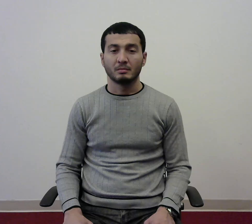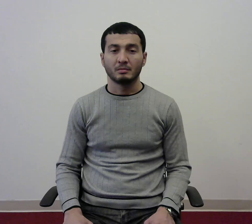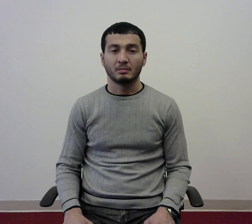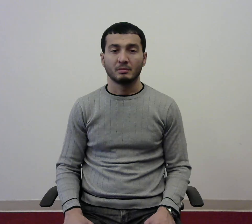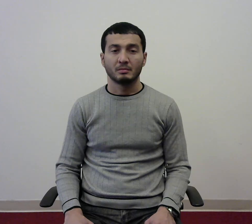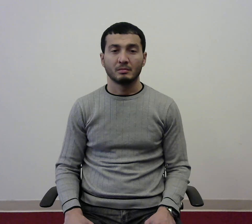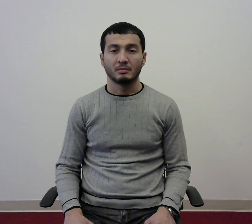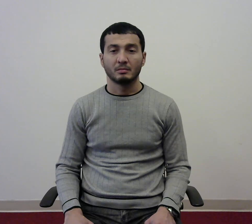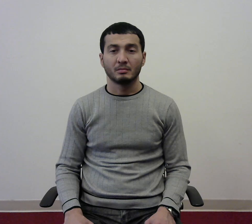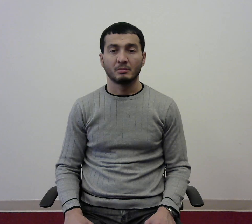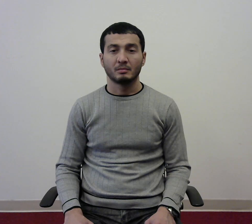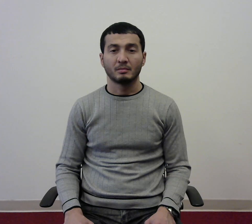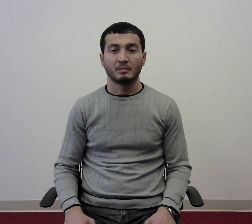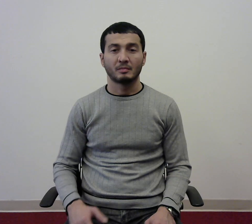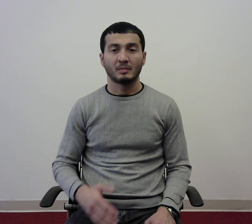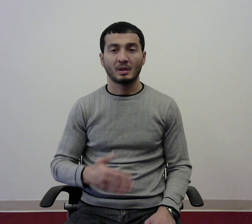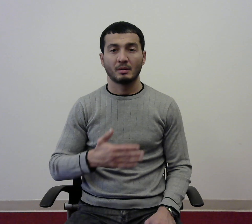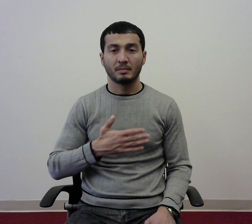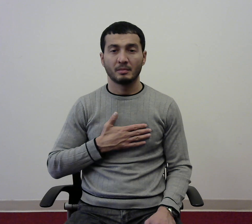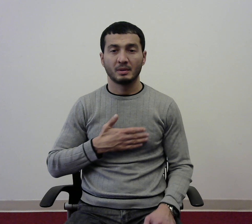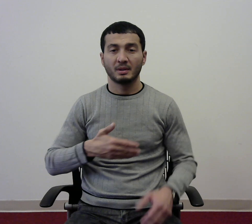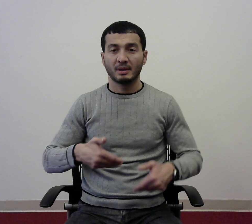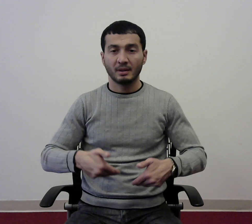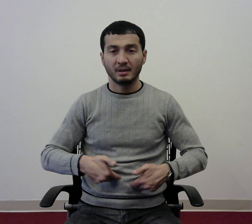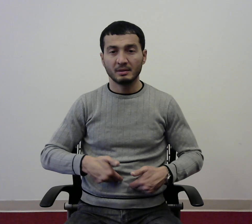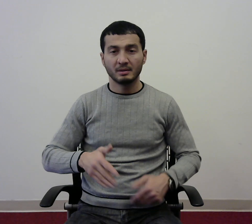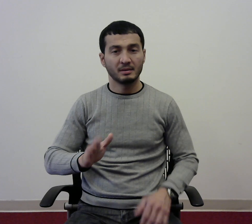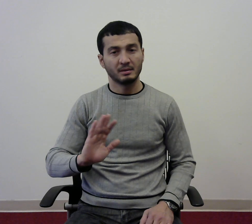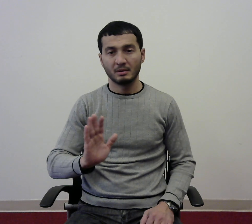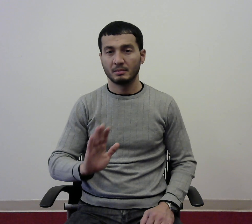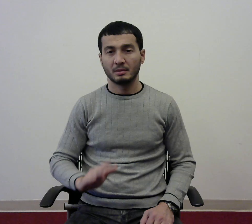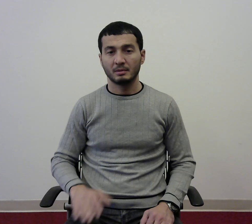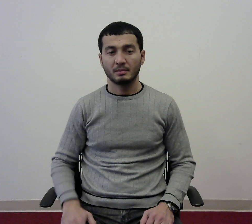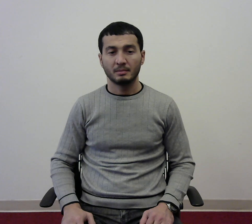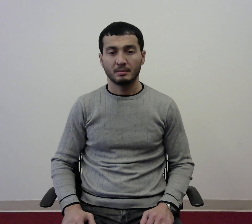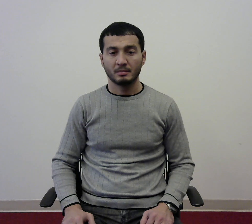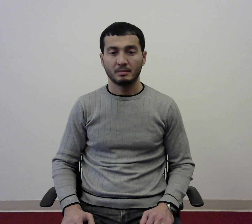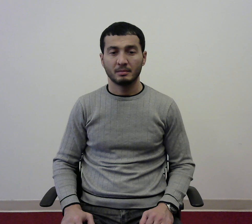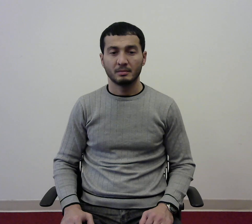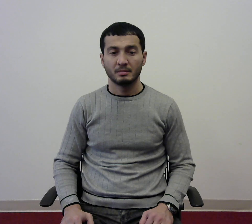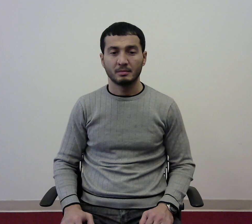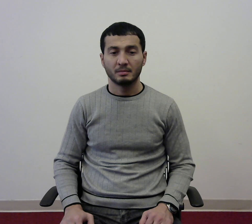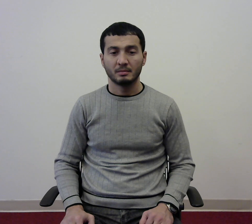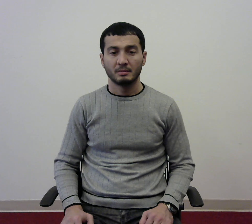Mən ac deyiləm